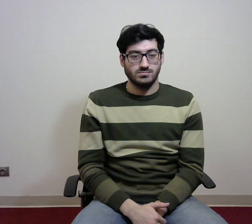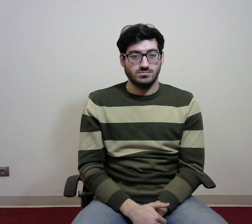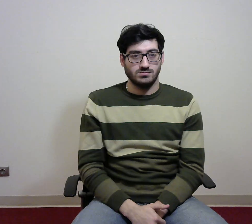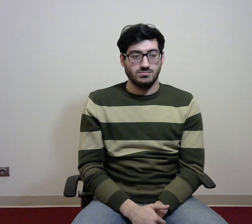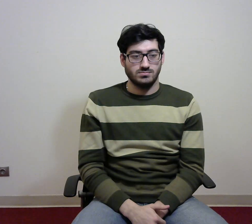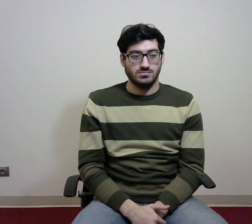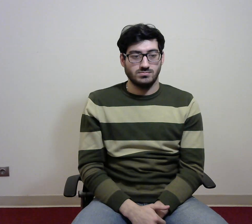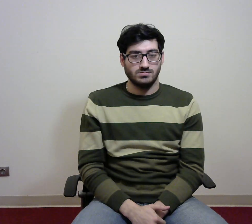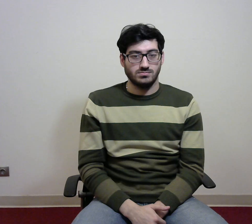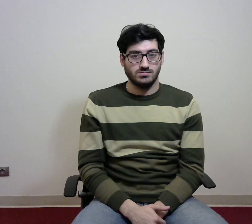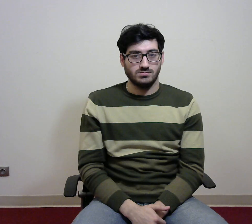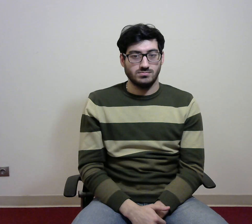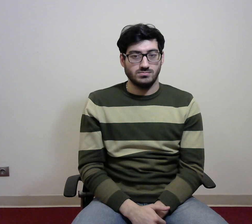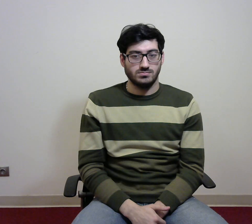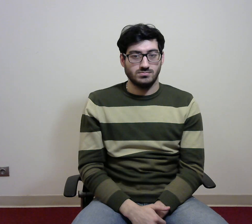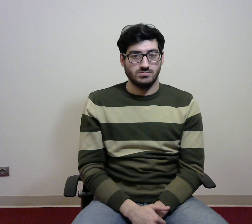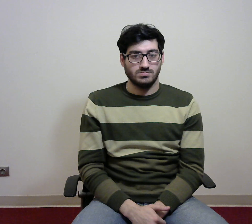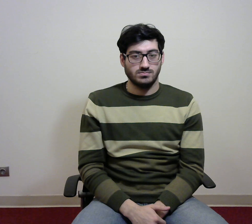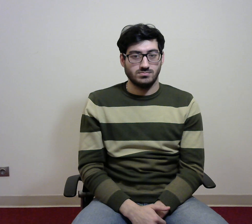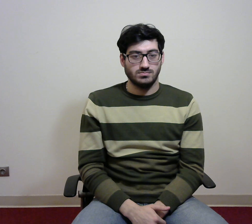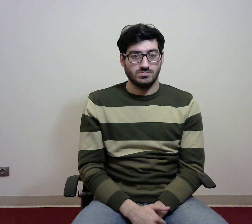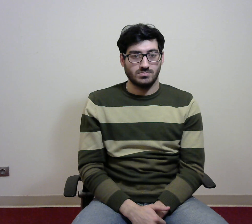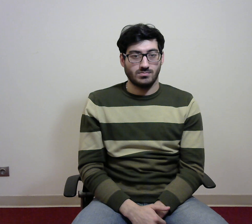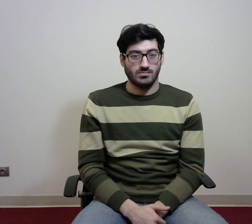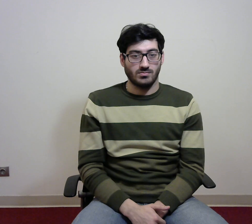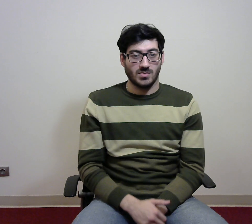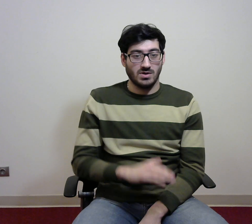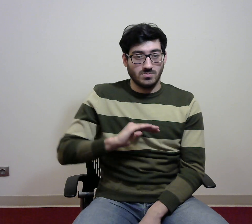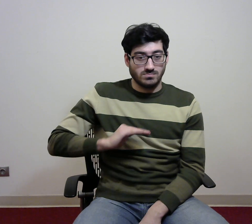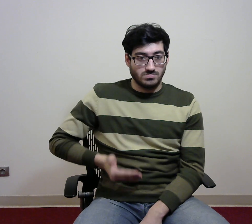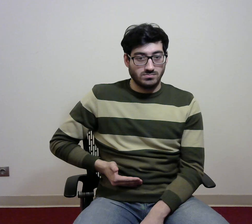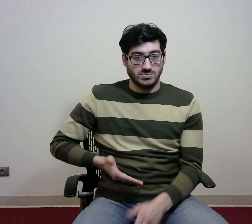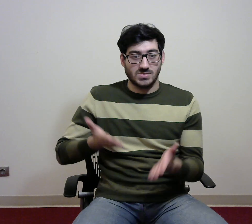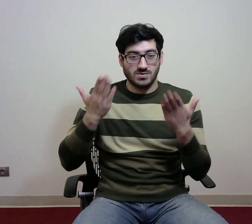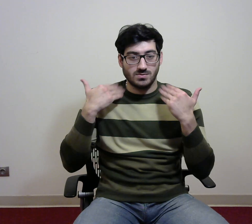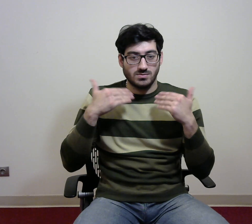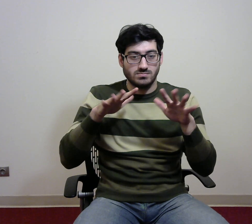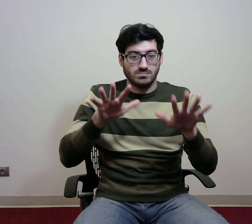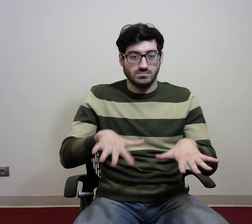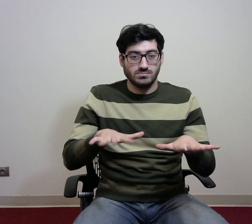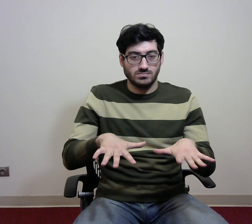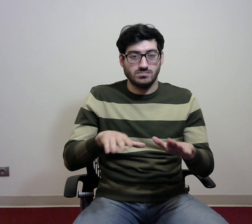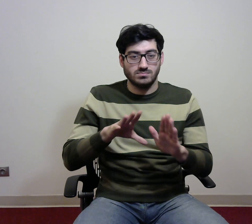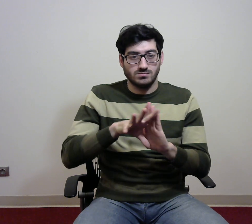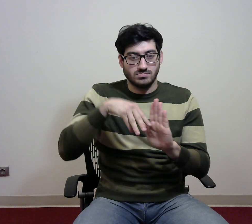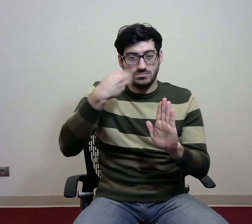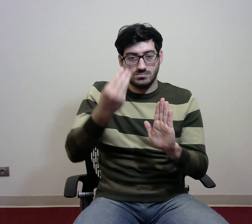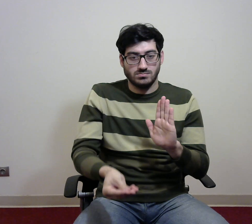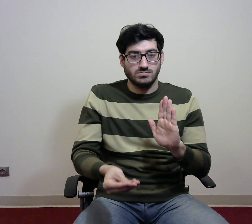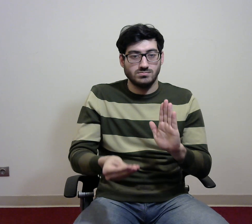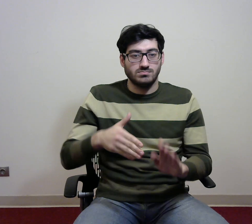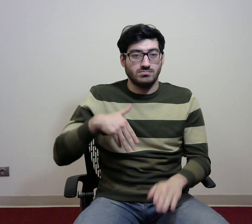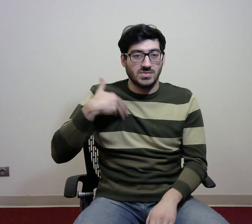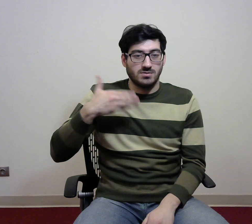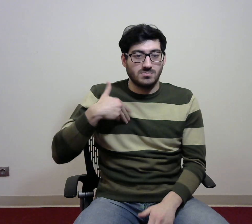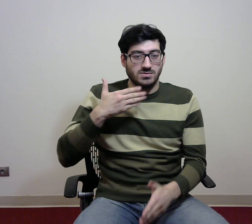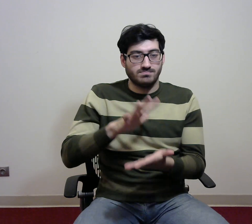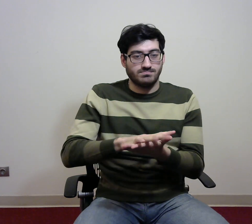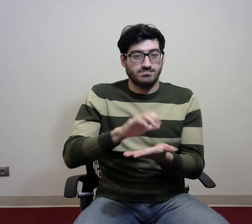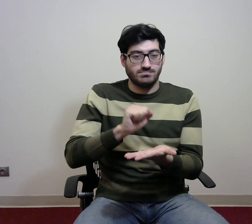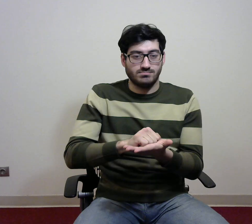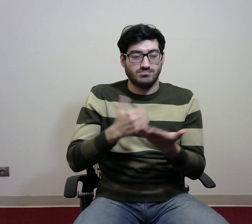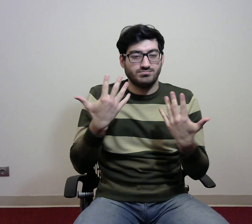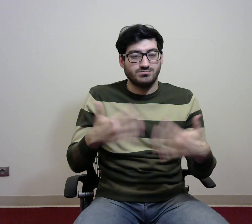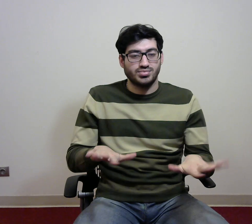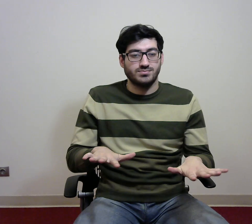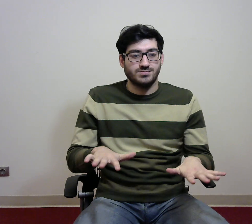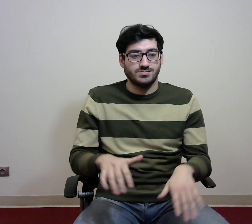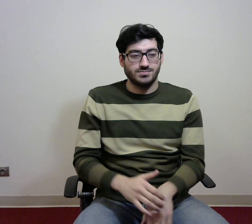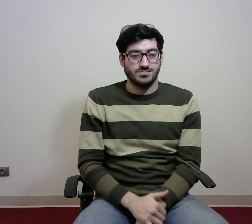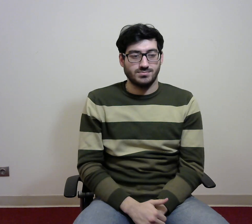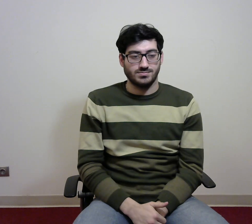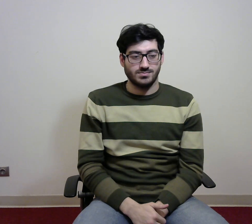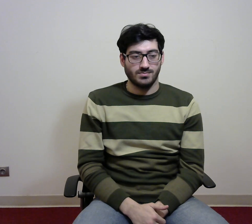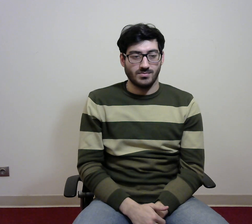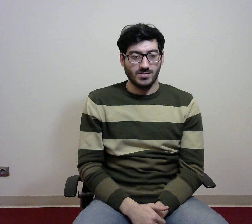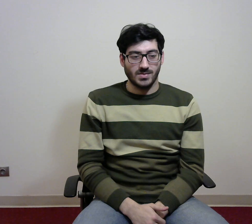Bağda yerə düşən meyvələr xarab olmuşdu